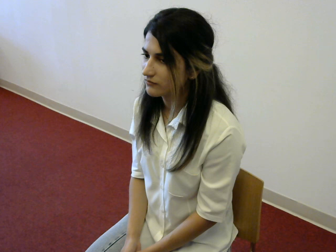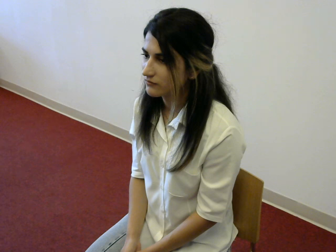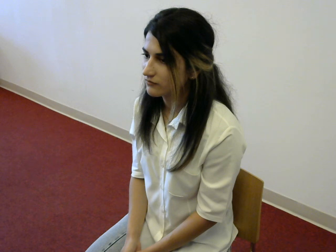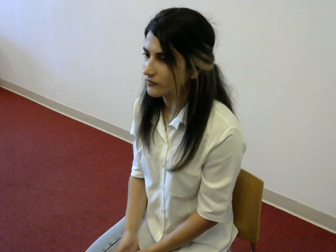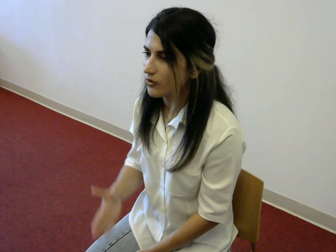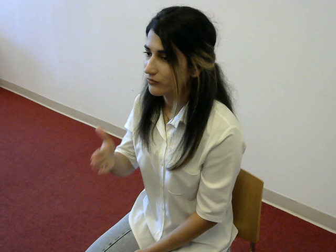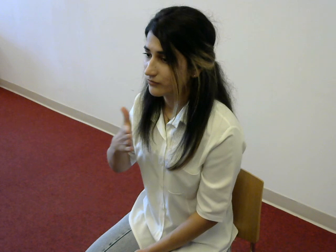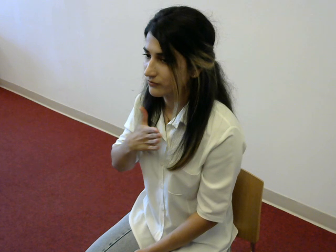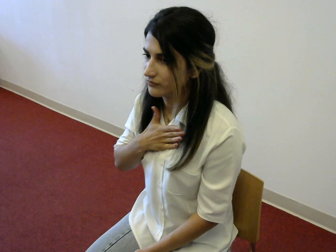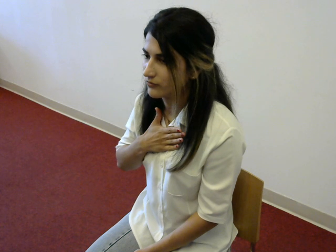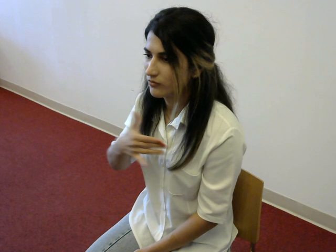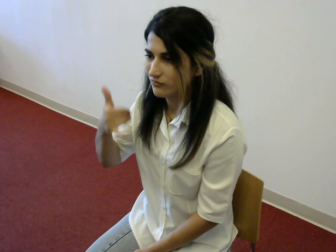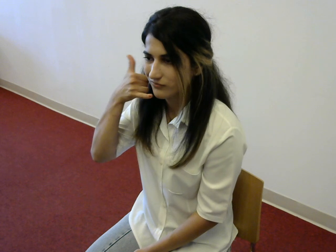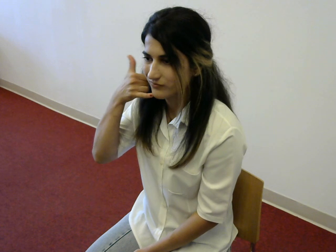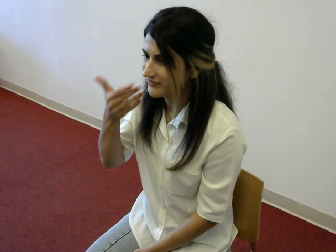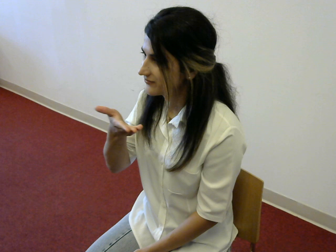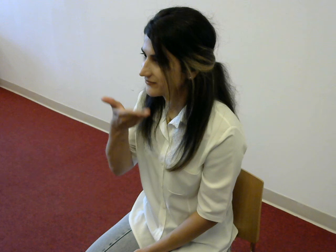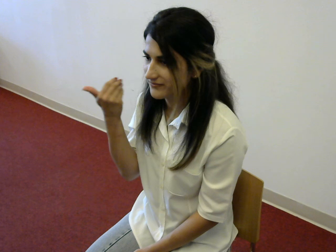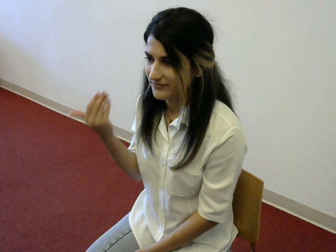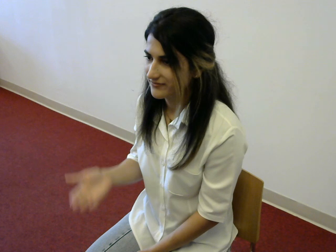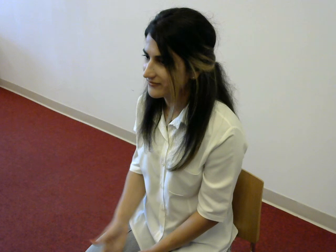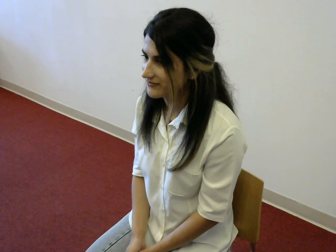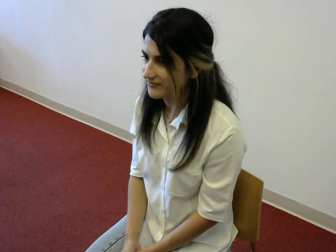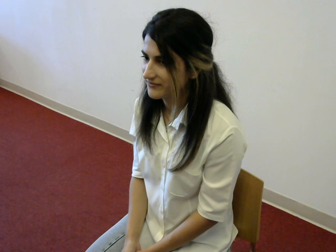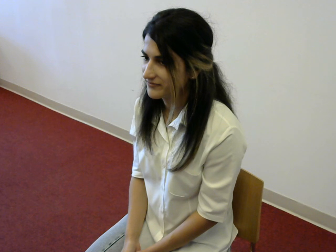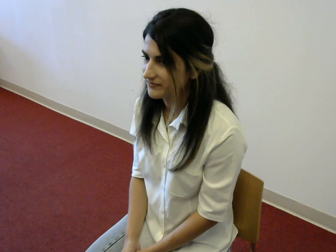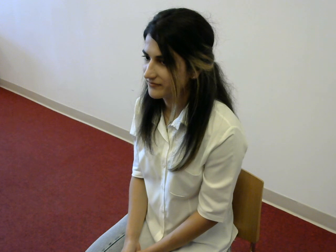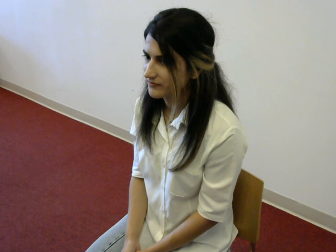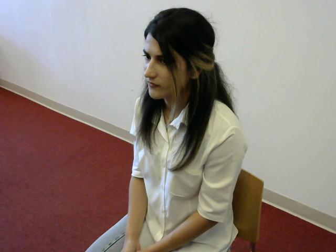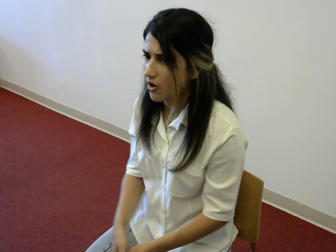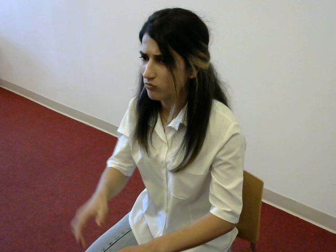Mənim telefonum yoxdur